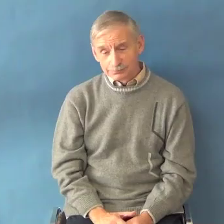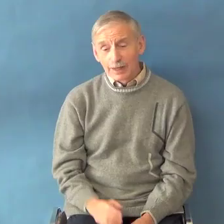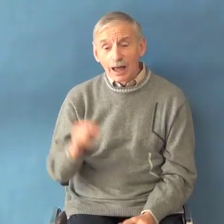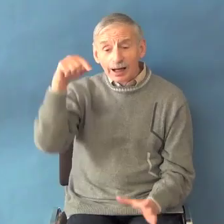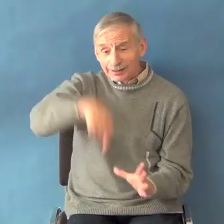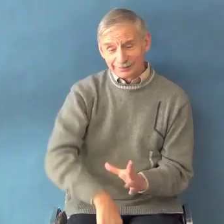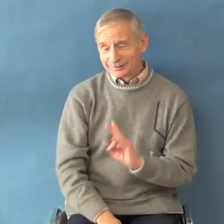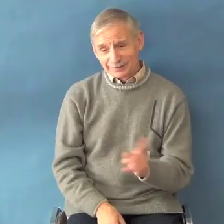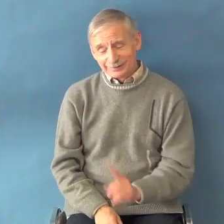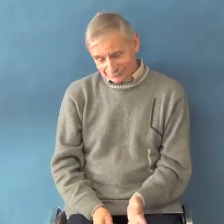Wskakiwać nie wolno.